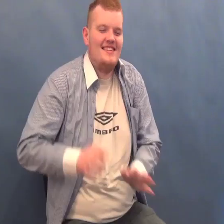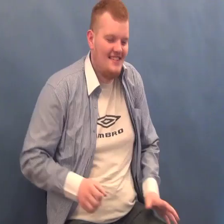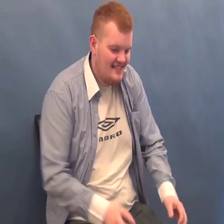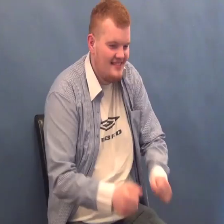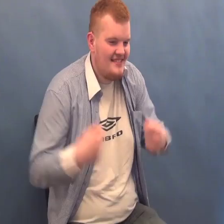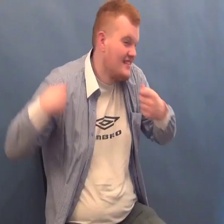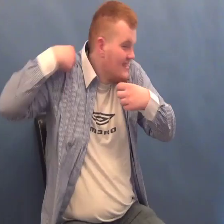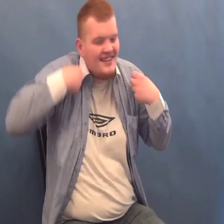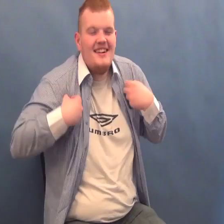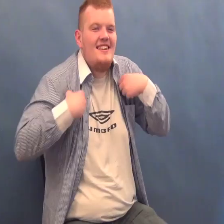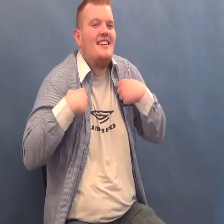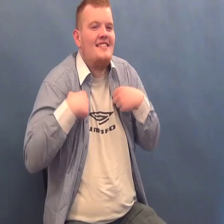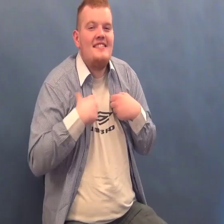Zakłada plecak.